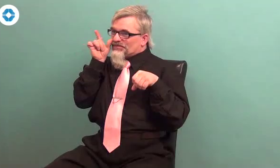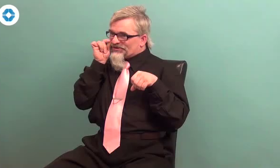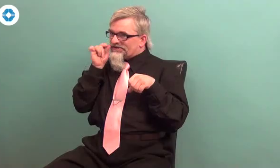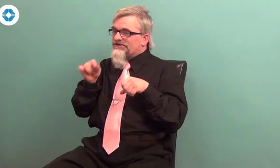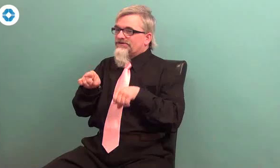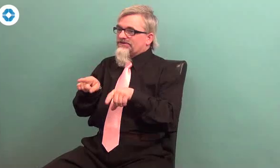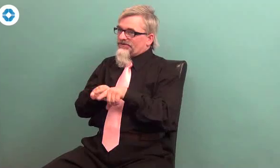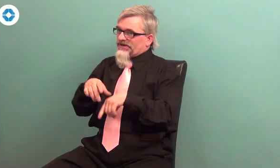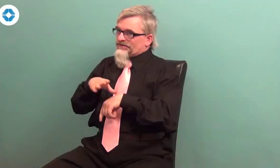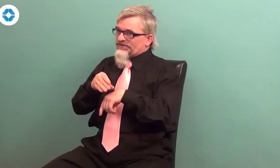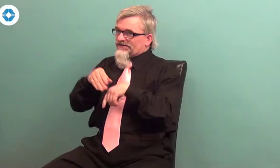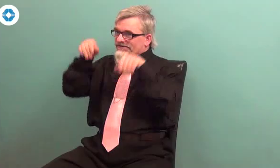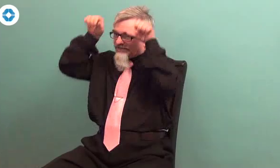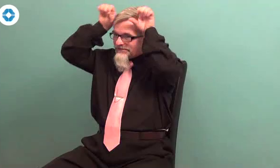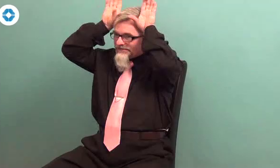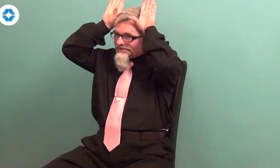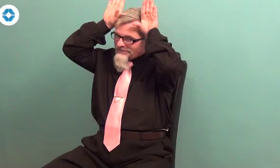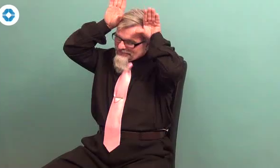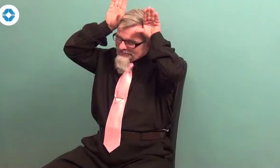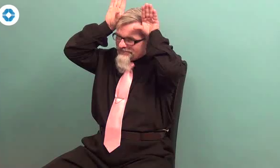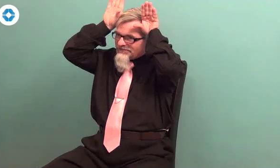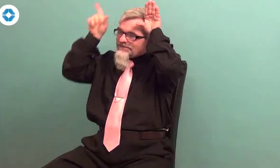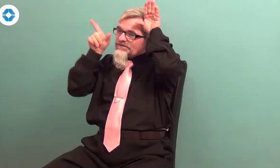Tak samo pies, stawia uszy i kładzie się spać.